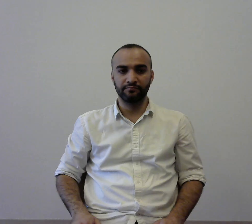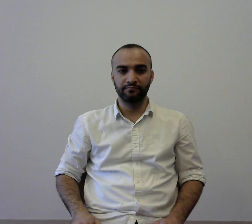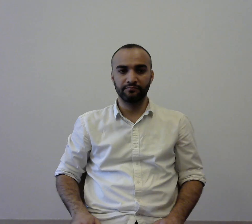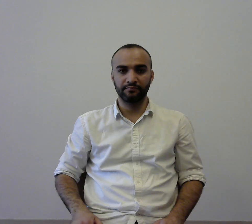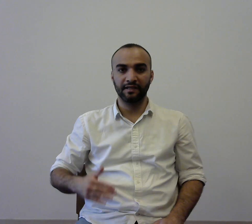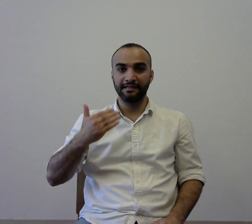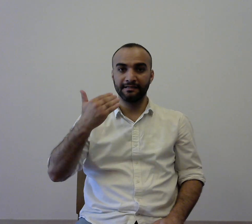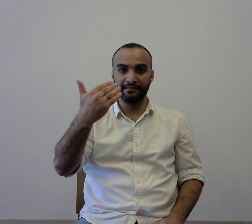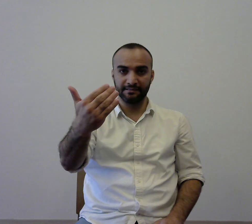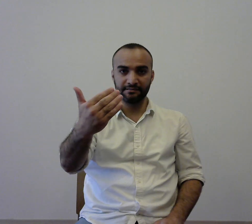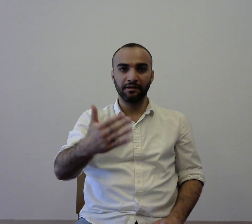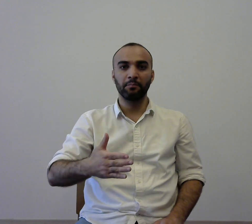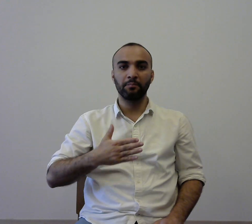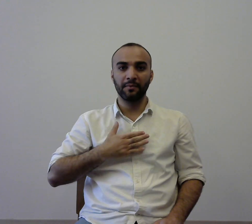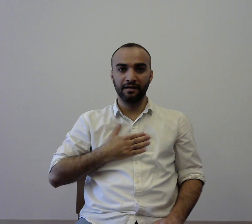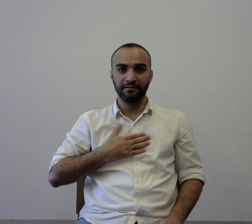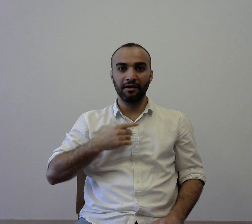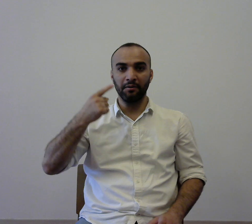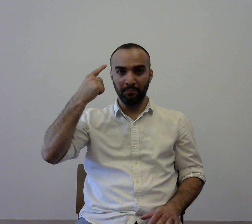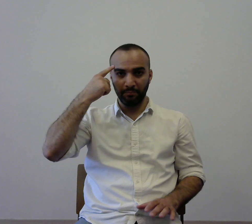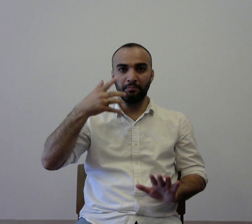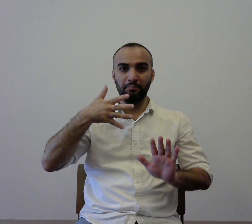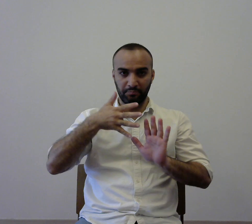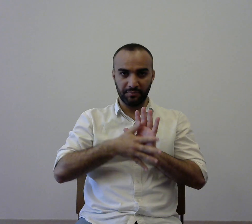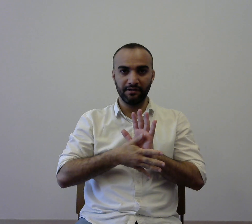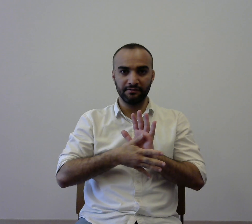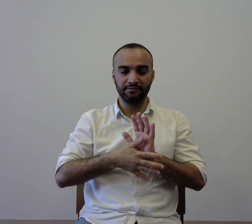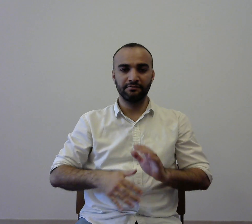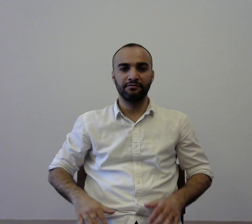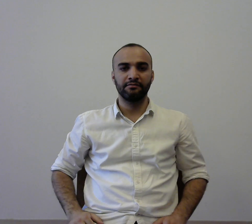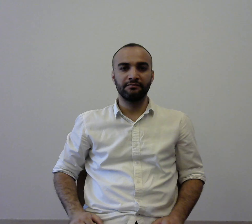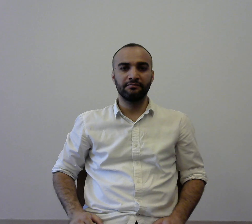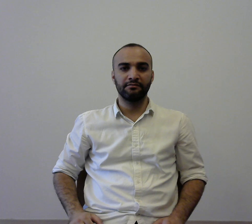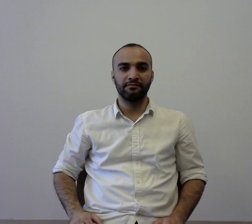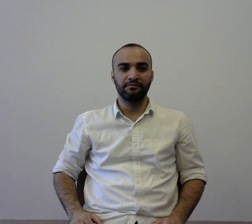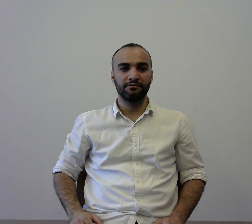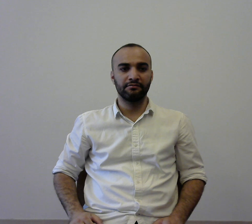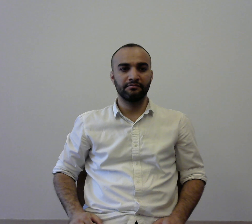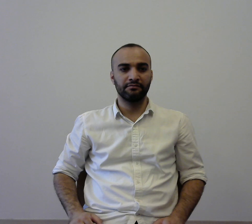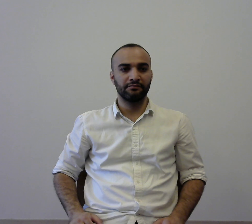Siz məni başa düşürsüz?